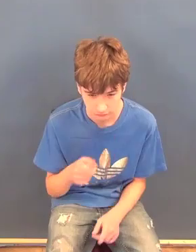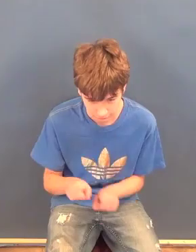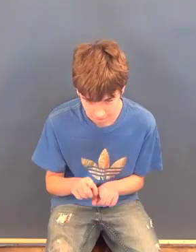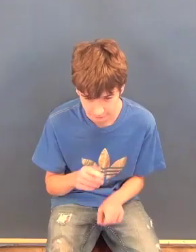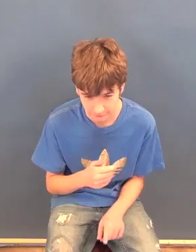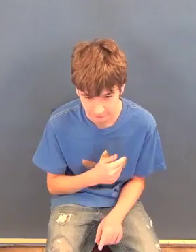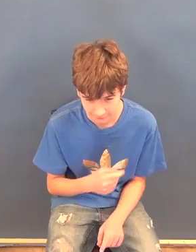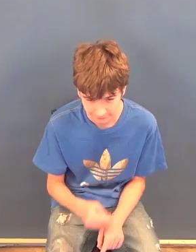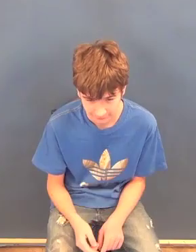Do szkoły.